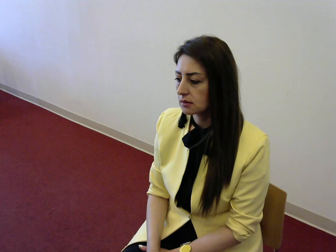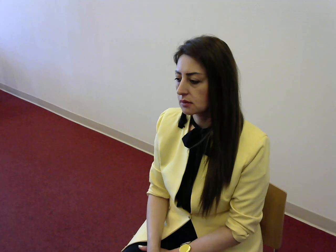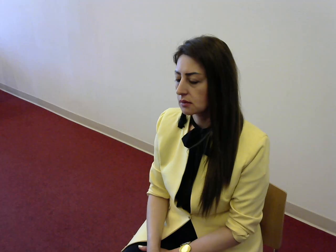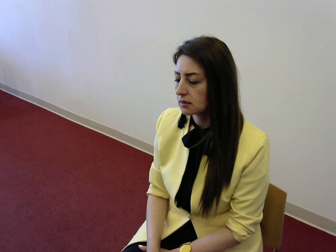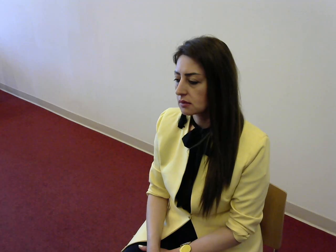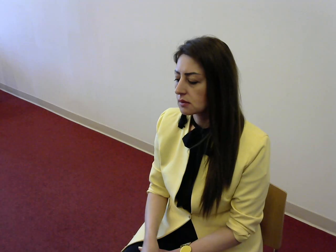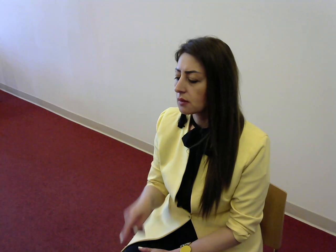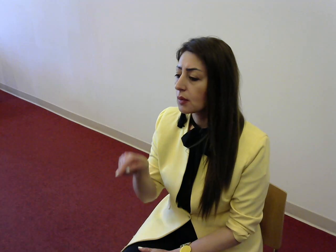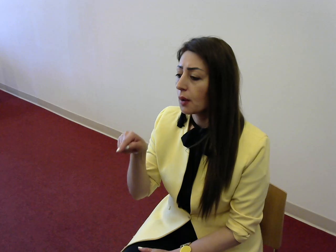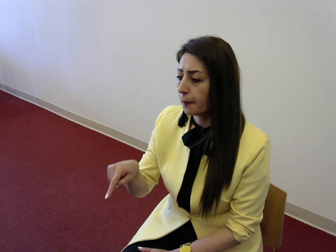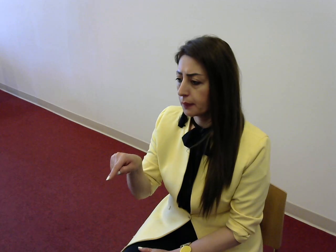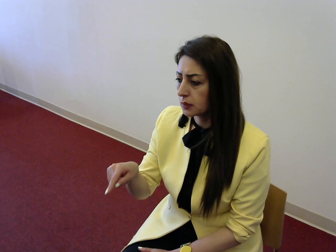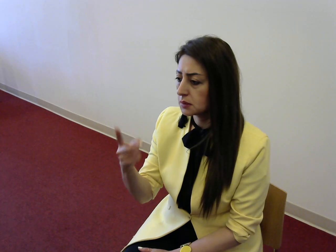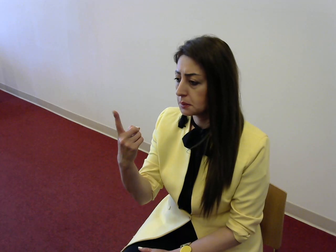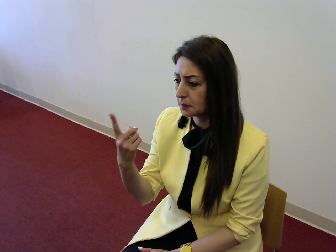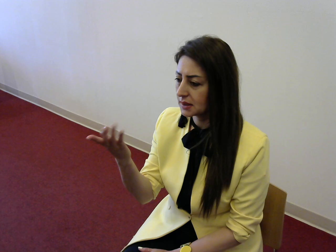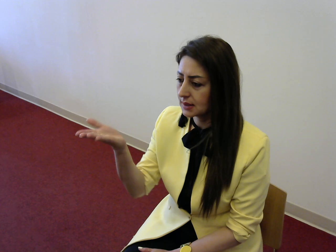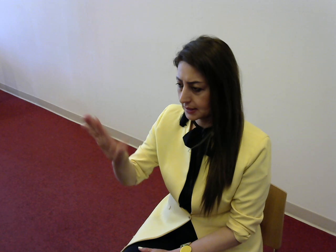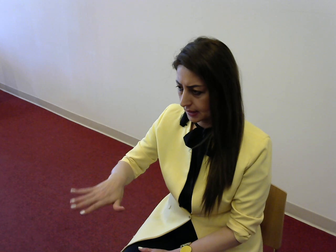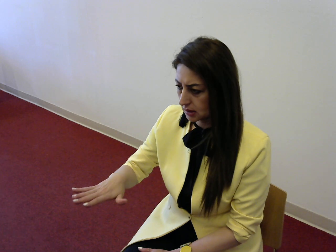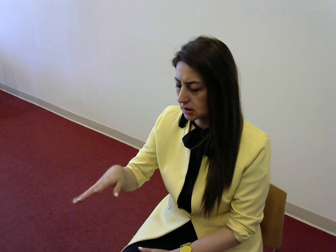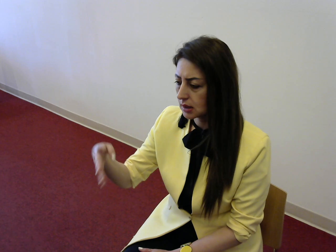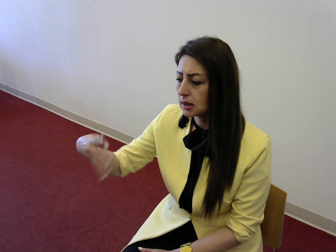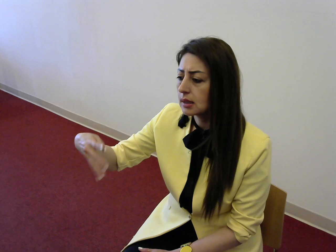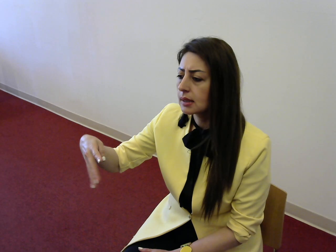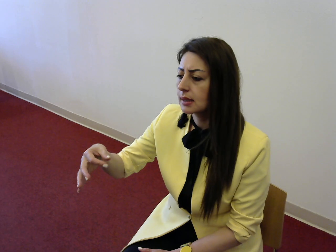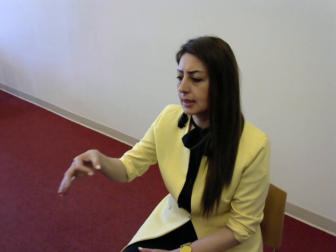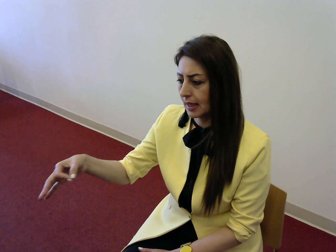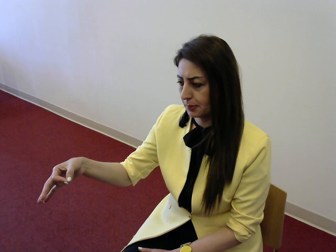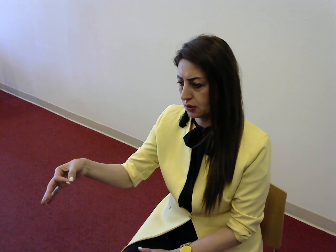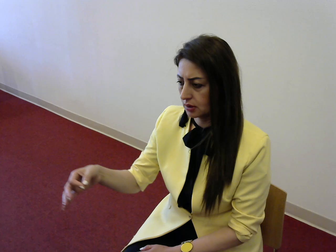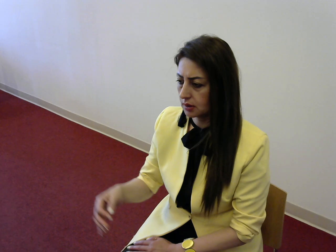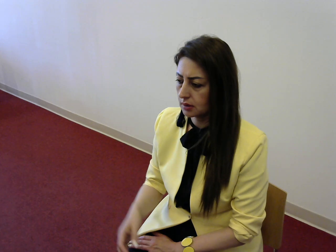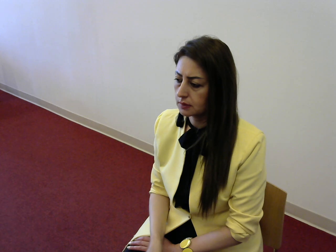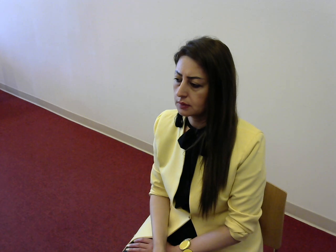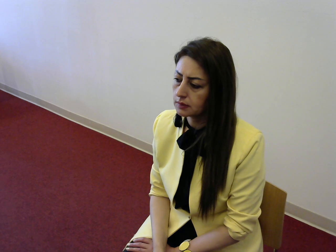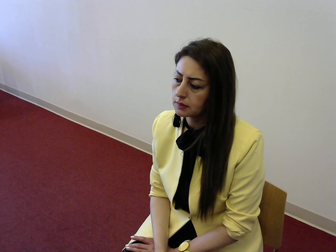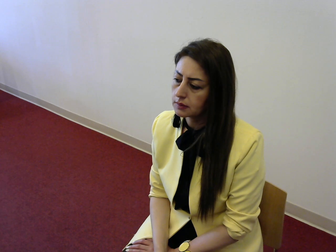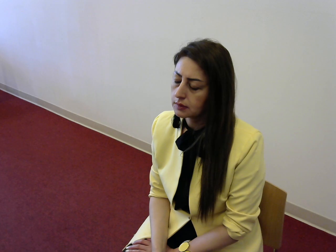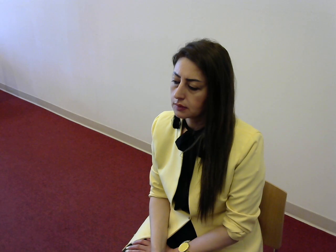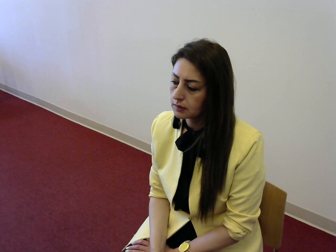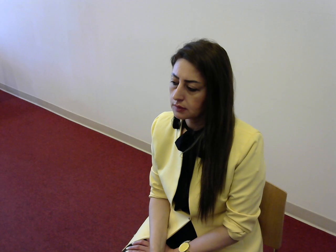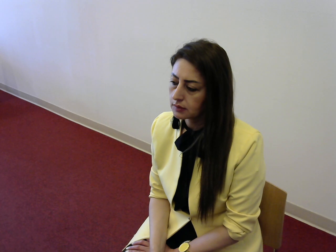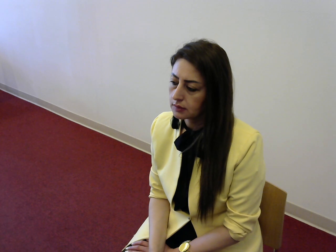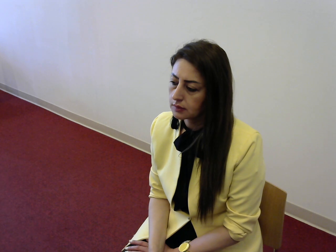Bunun bir dənəsi 40 qəpikdir